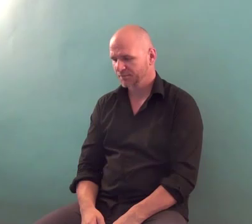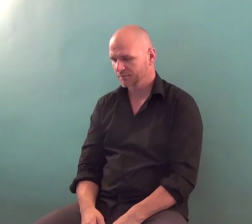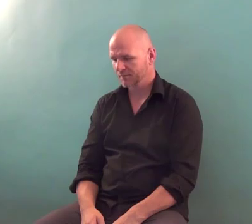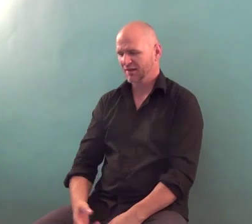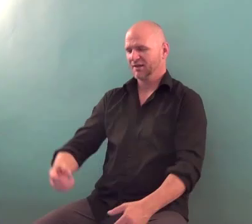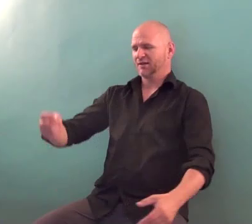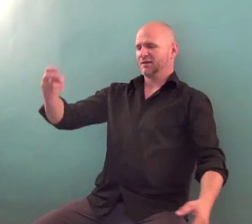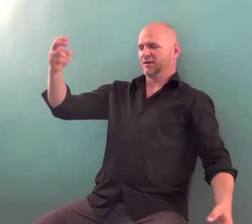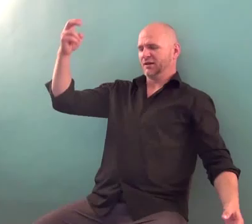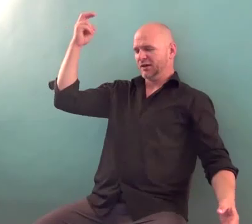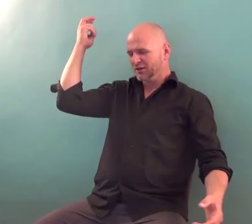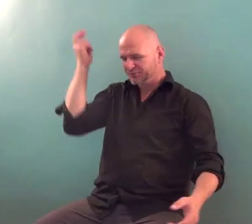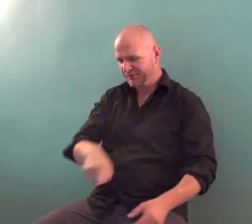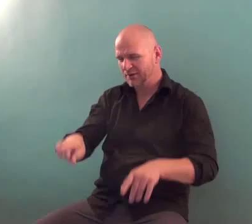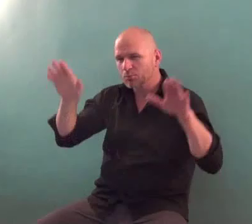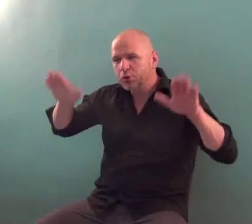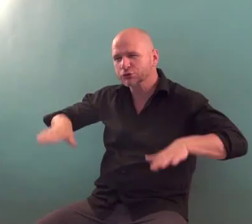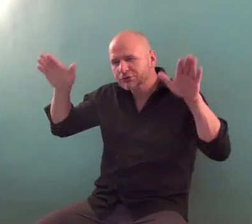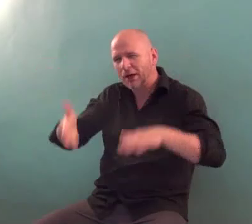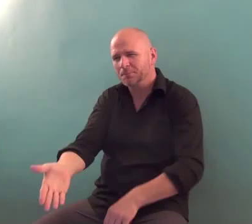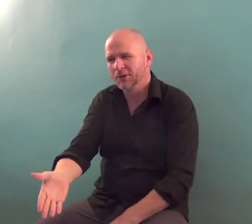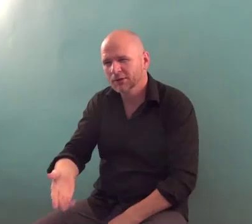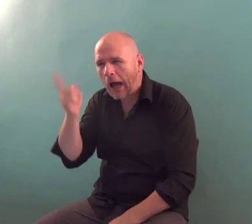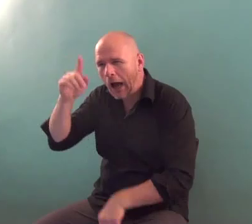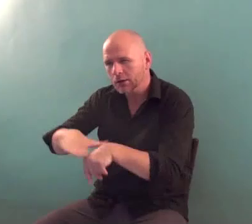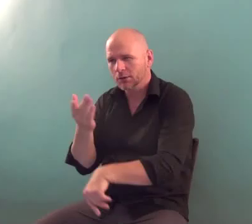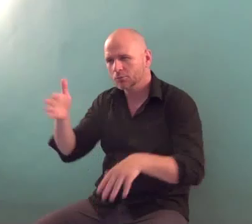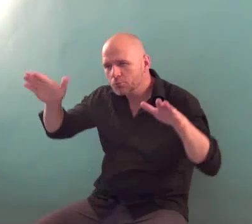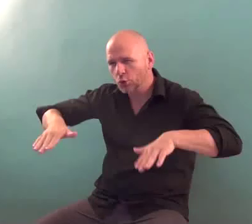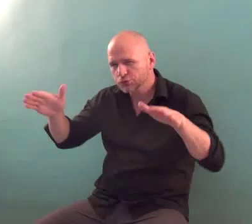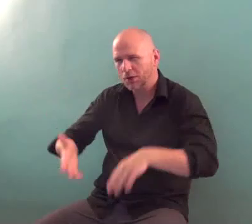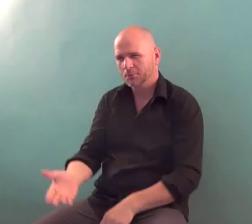Ciekawe! Tu chodzi o muzułmanów, bo nie wolno im chodzić nago.